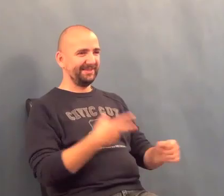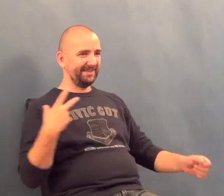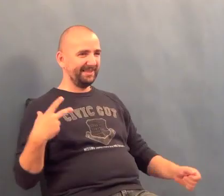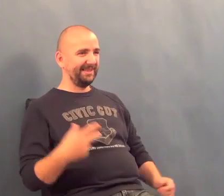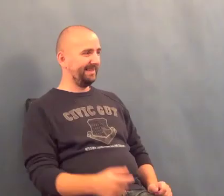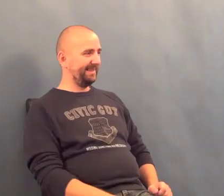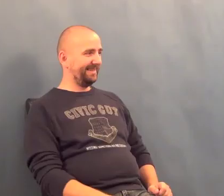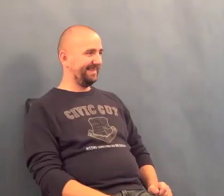Łuk.